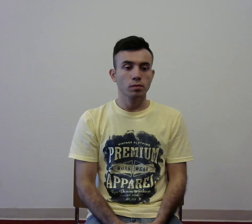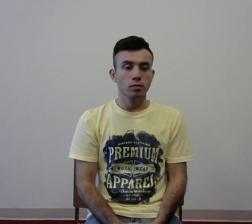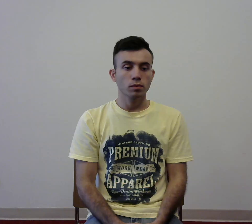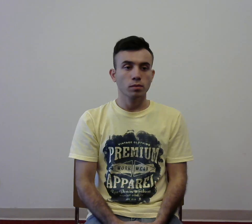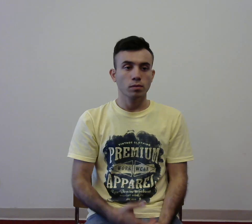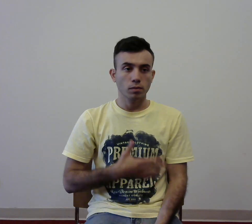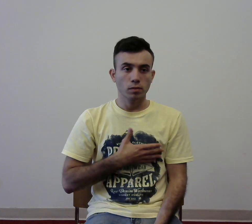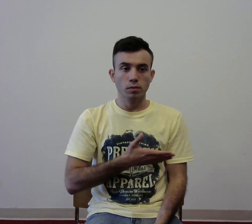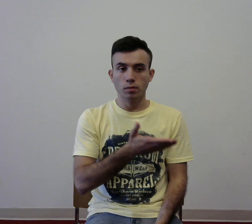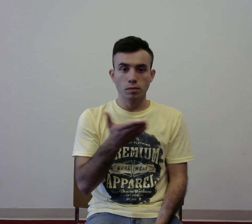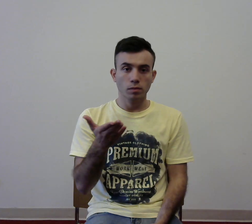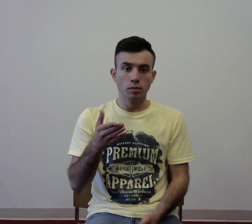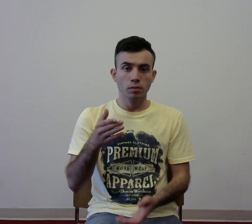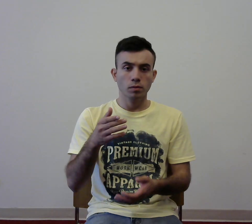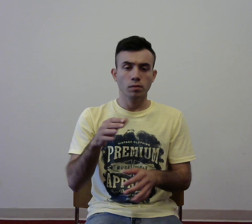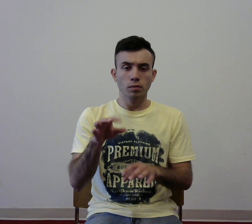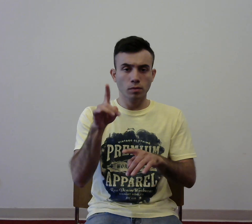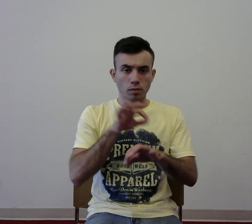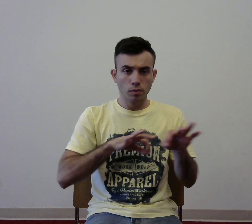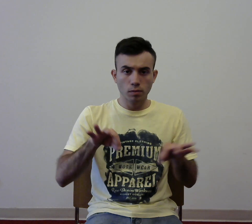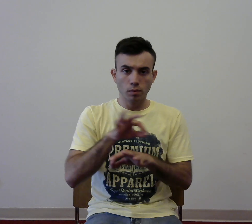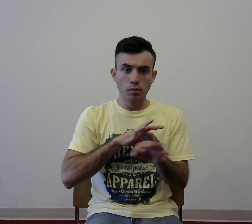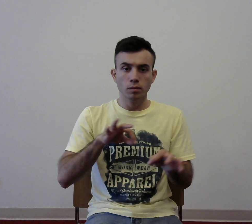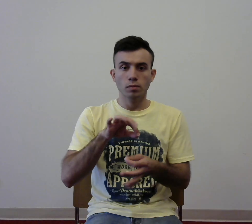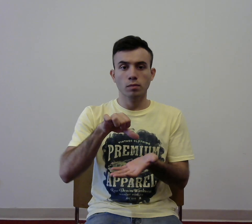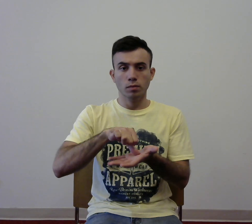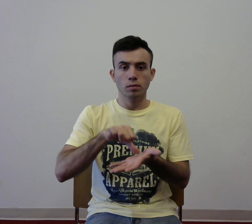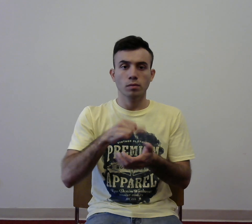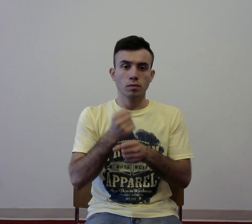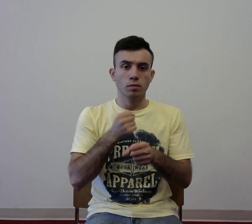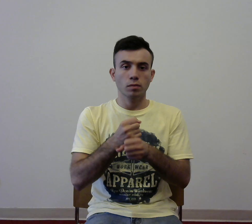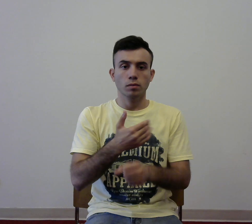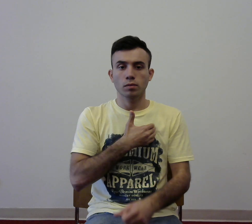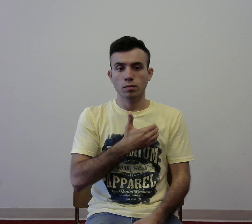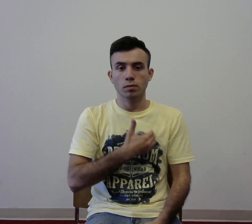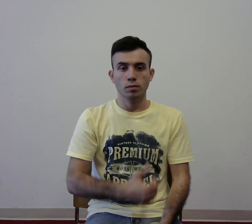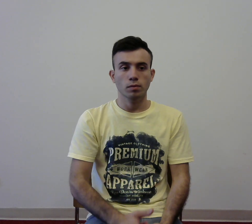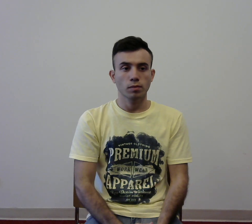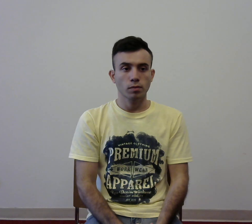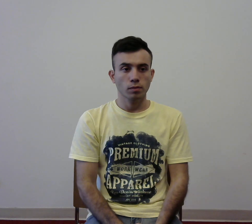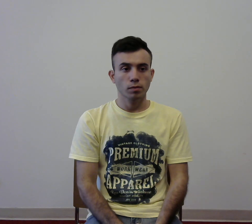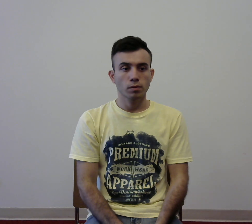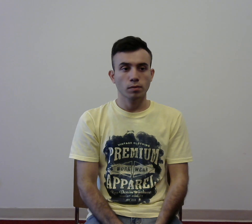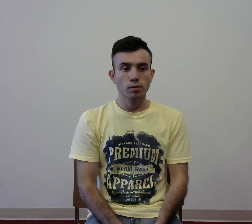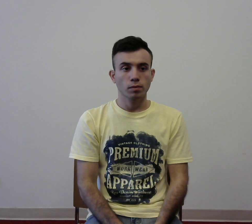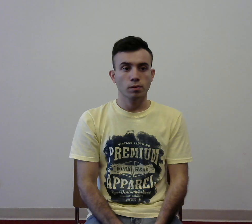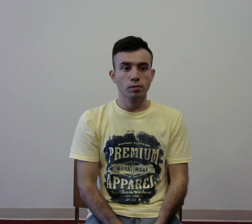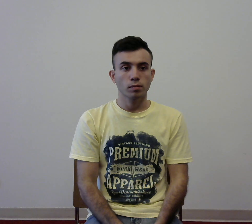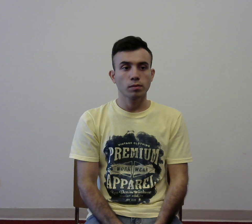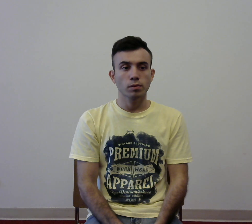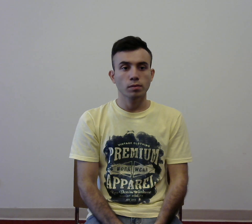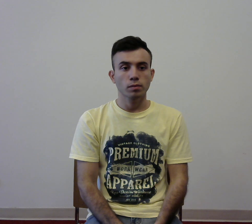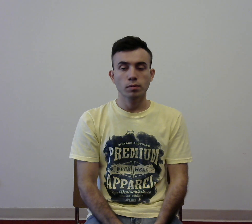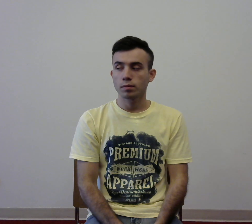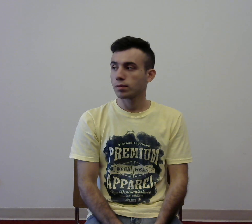Mən sizin layihədə iştirak etmək istərdim